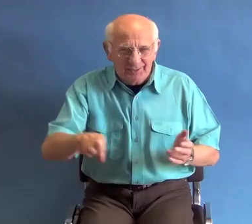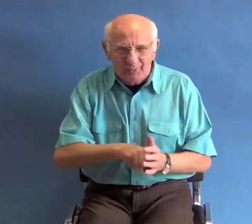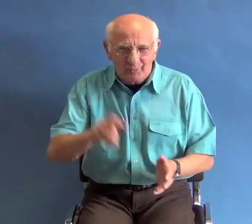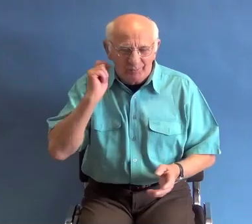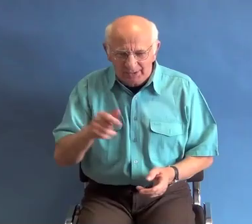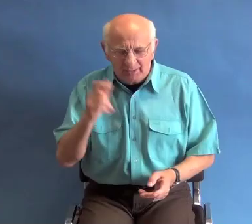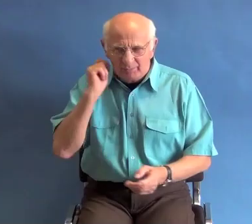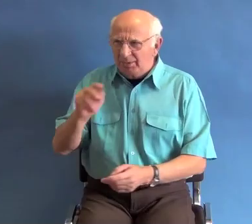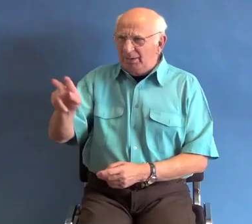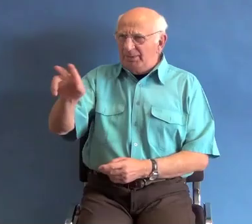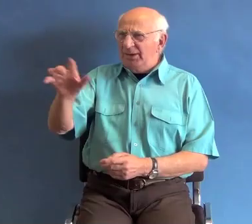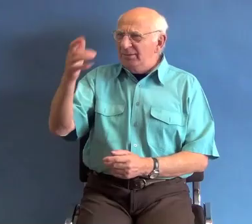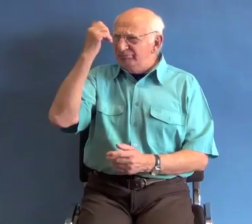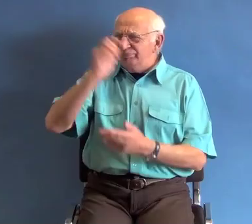A kobieta właśnie zauważyła, że ma rozbitą szybę.